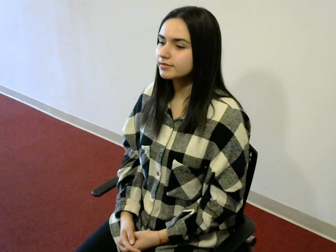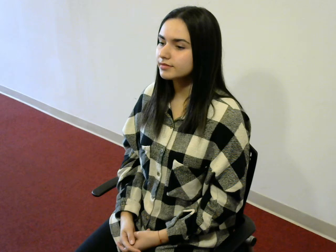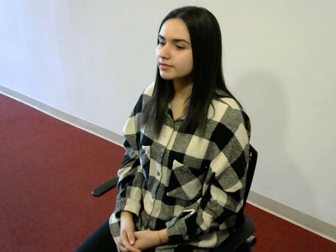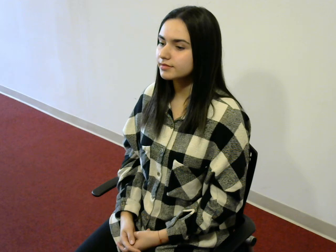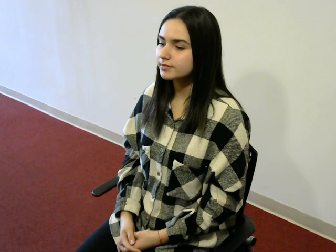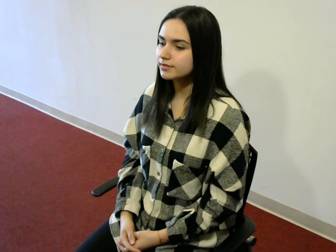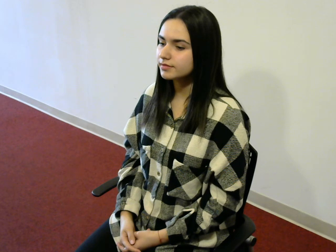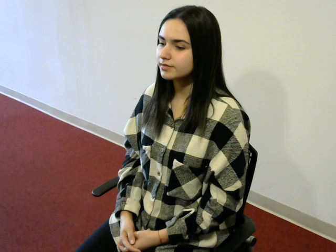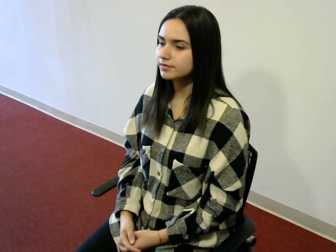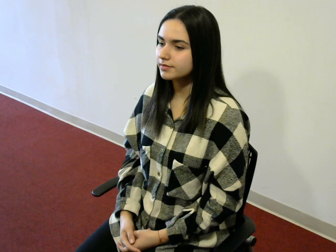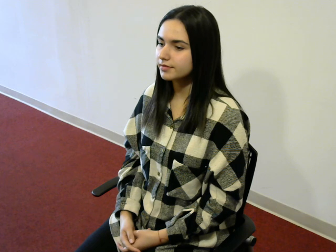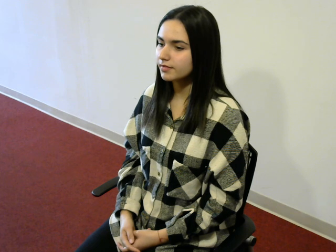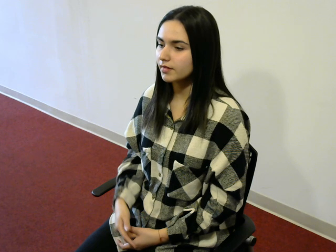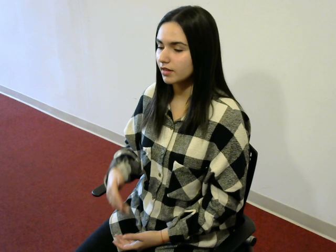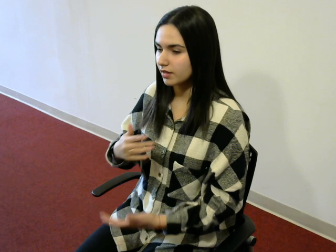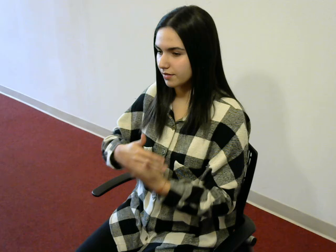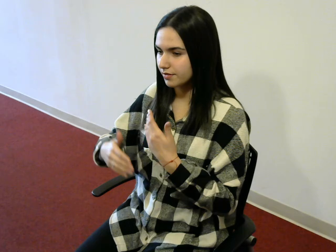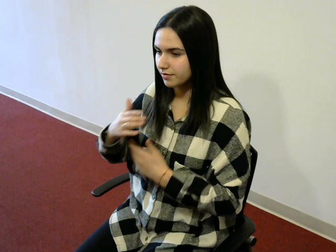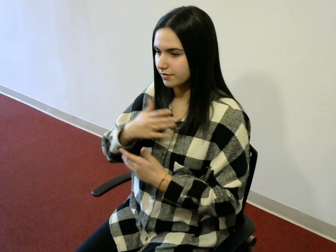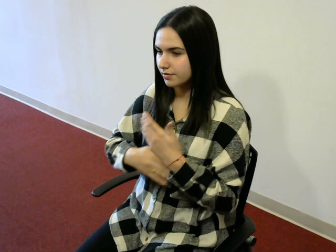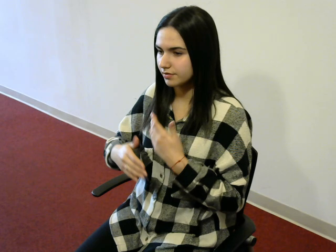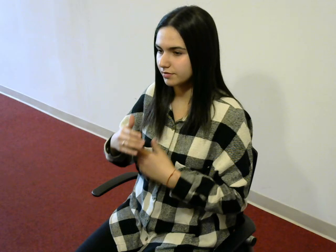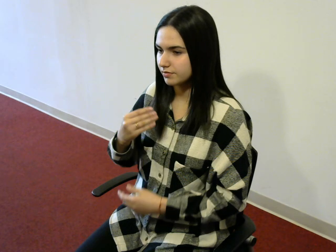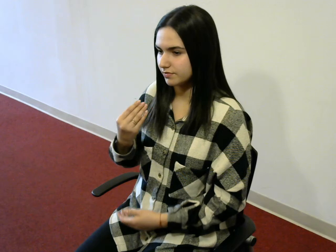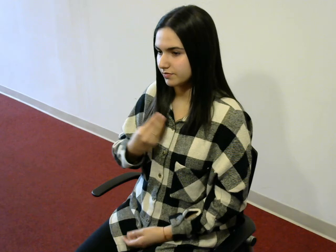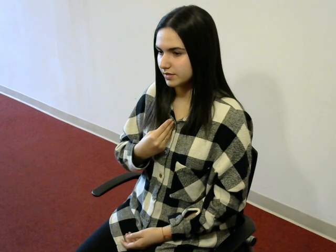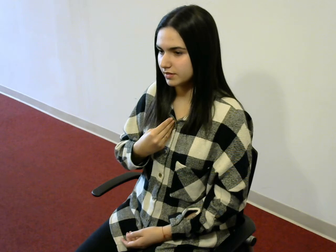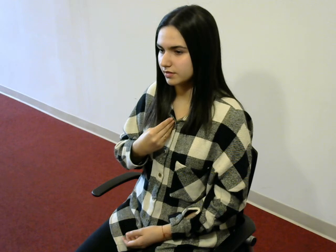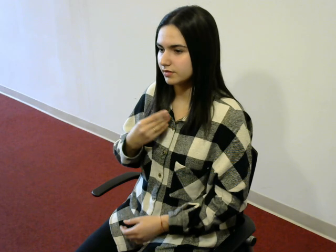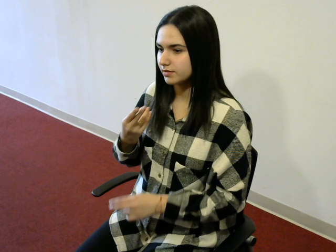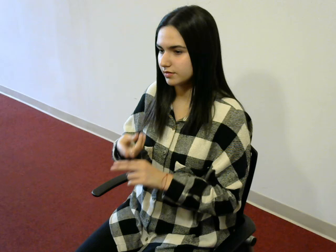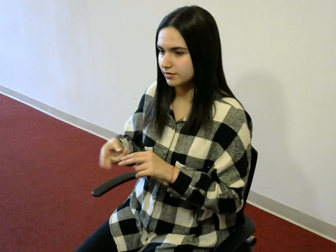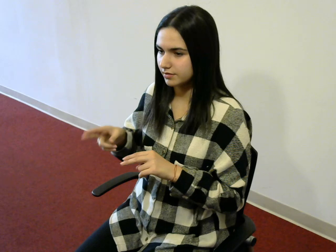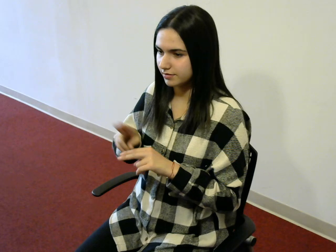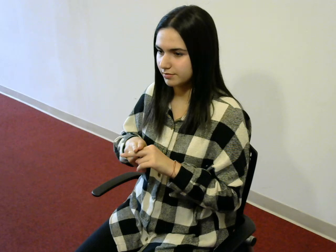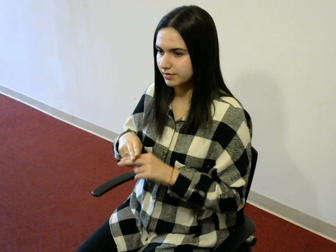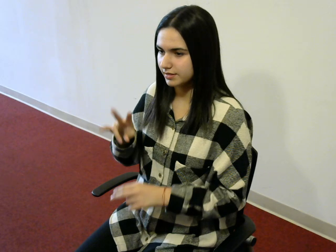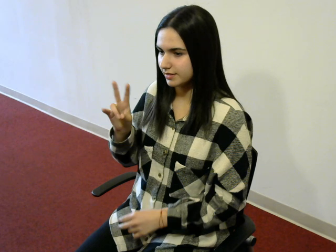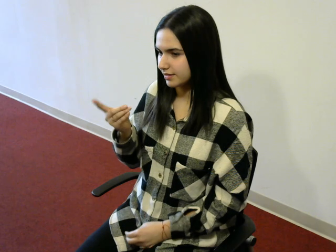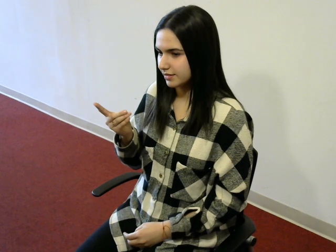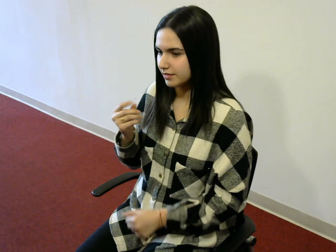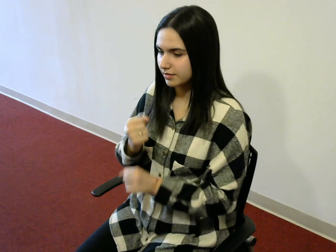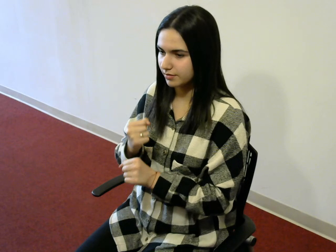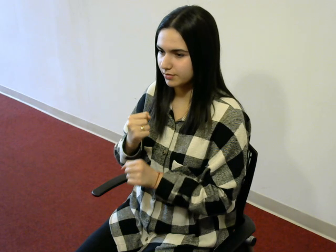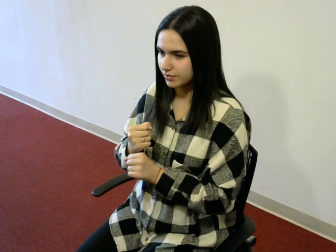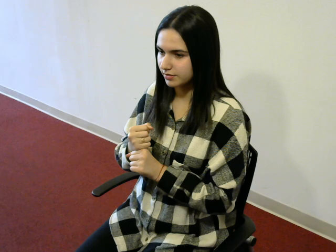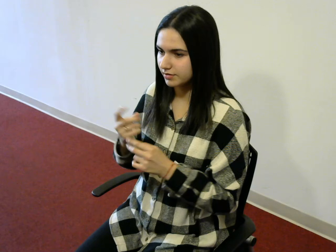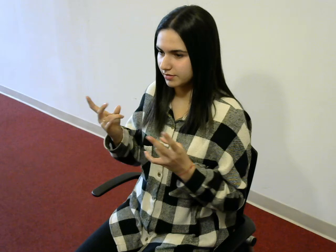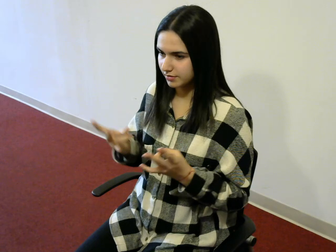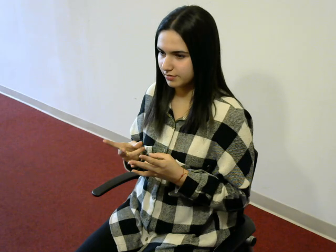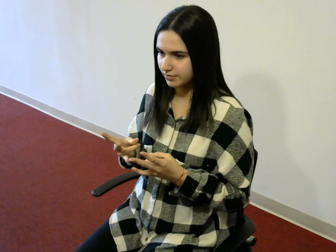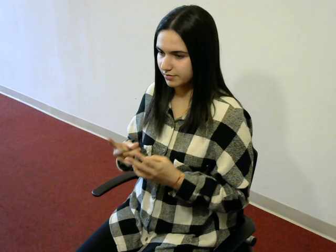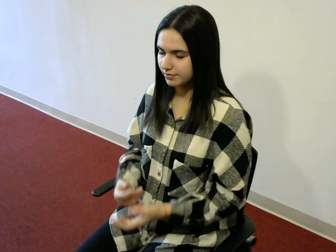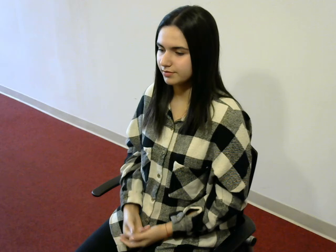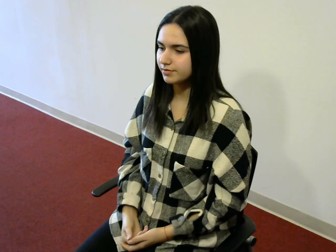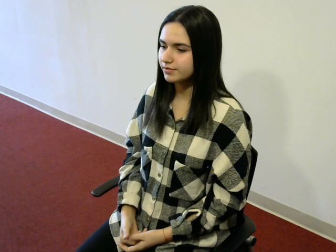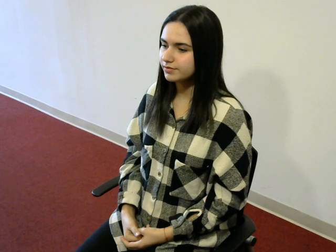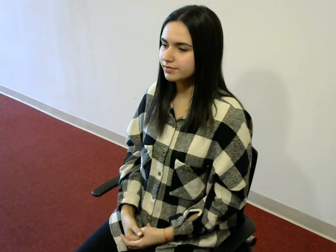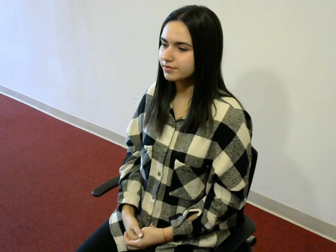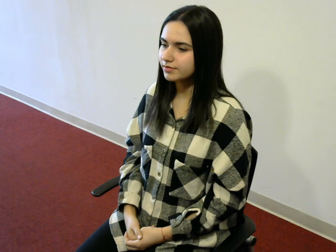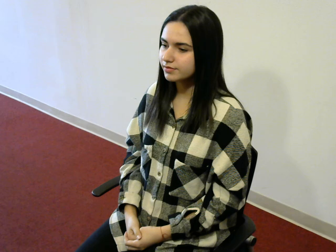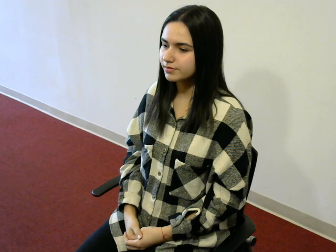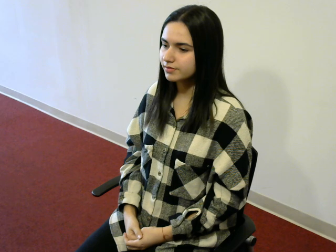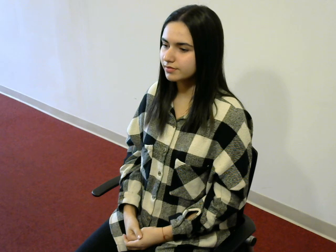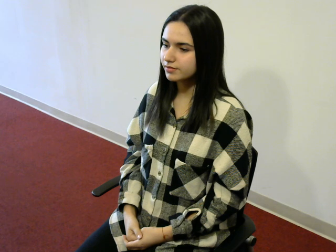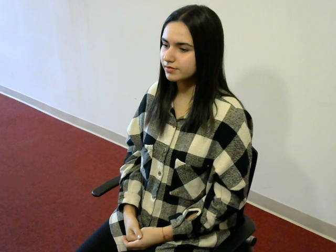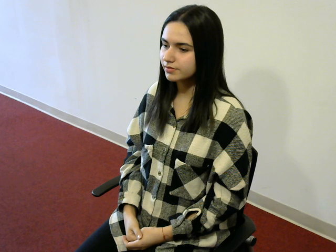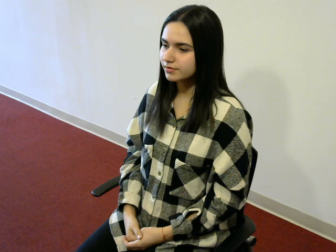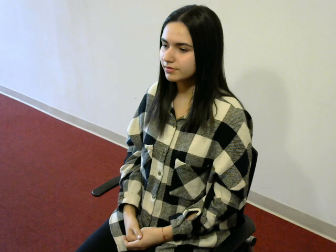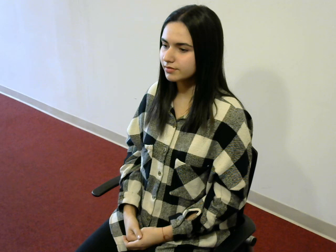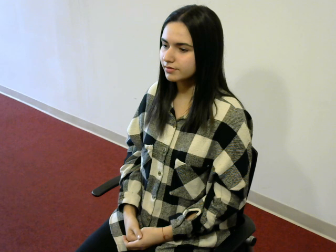Əlilliyin təyin olunması üçün nə etmək lazımdır?